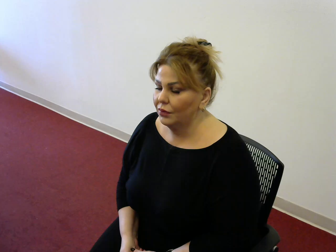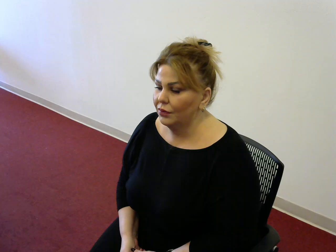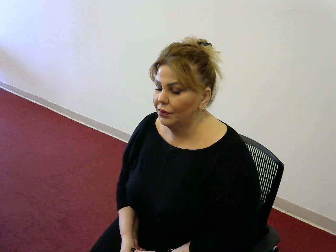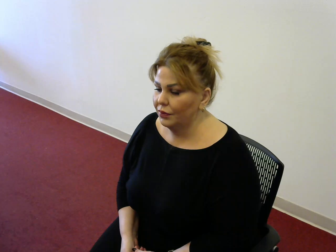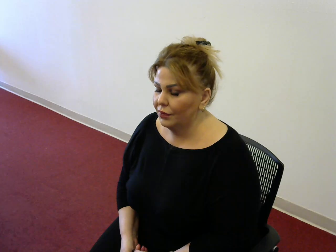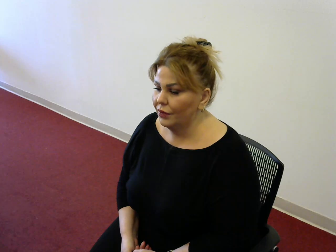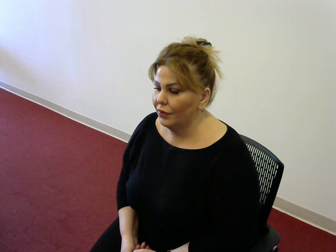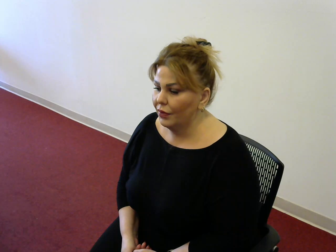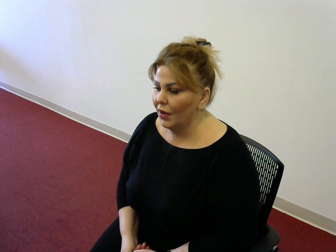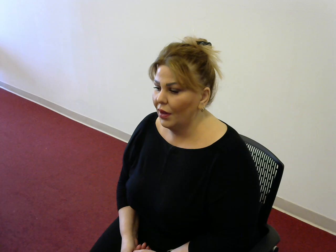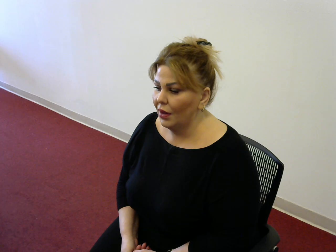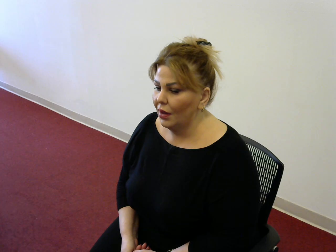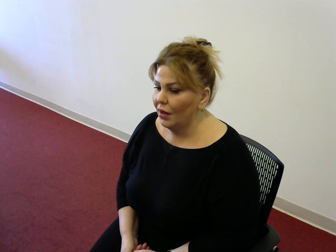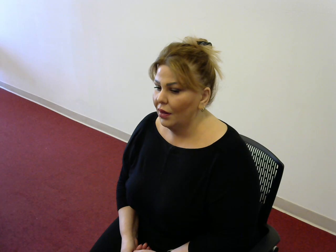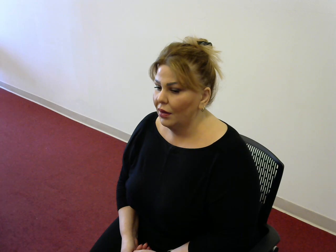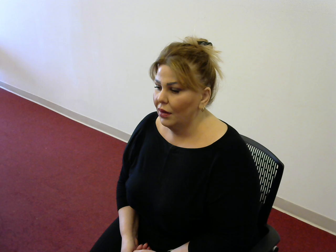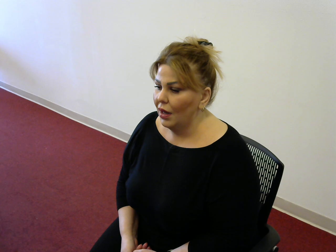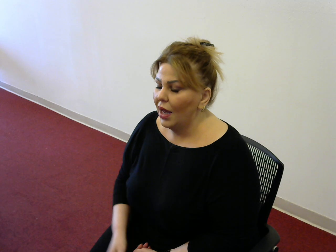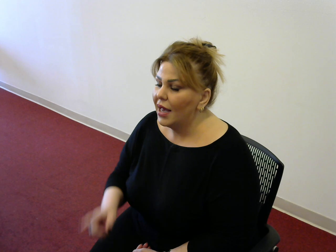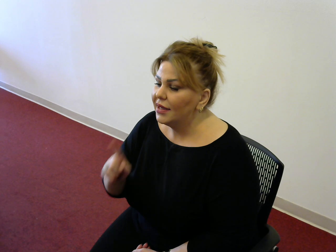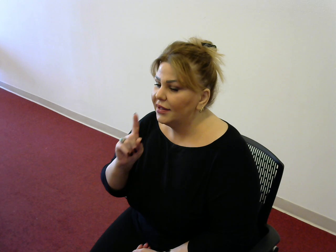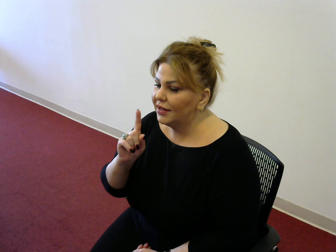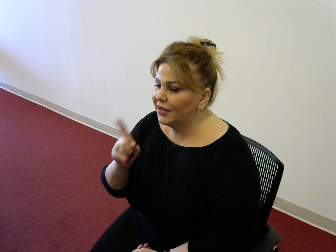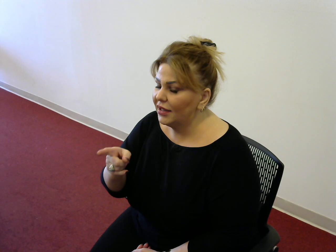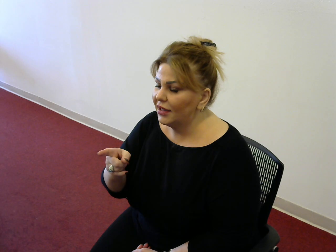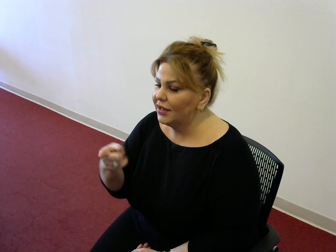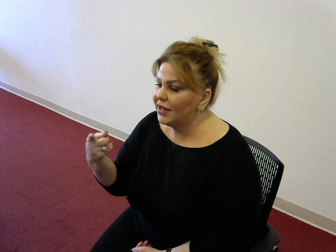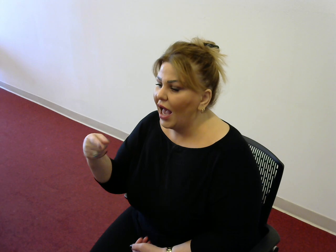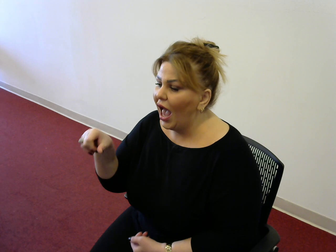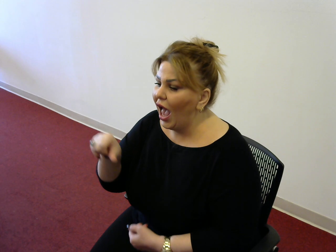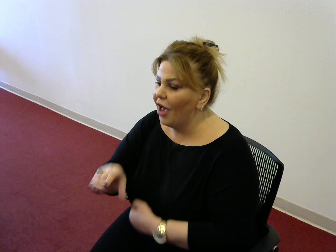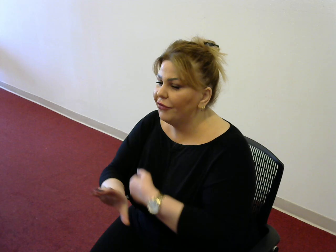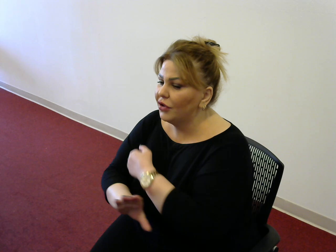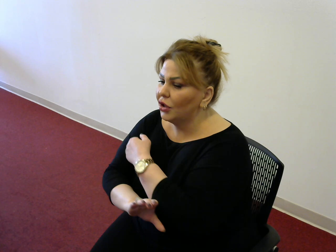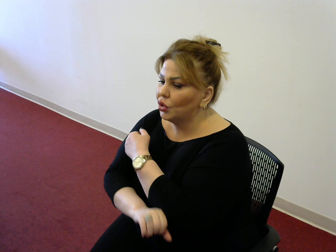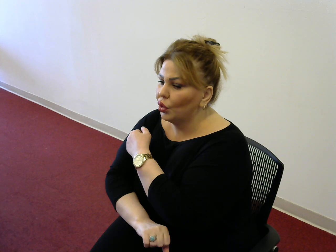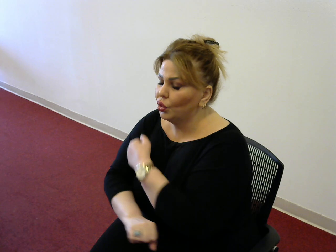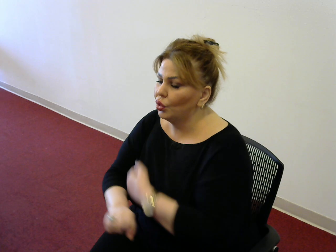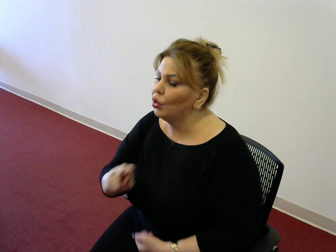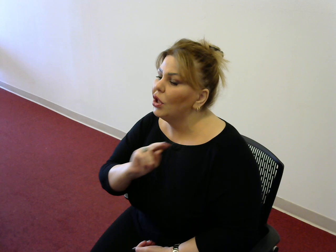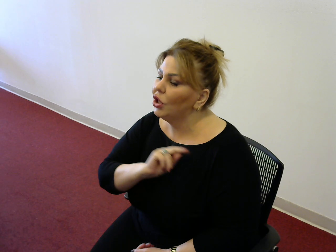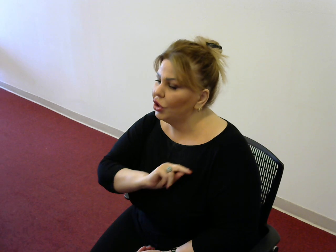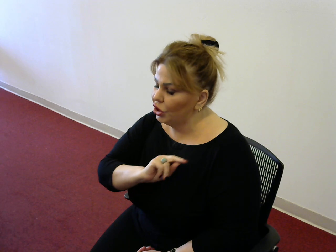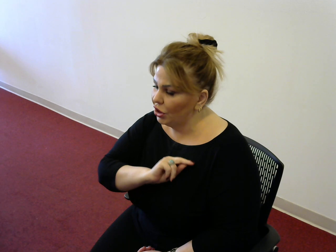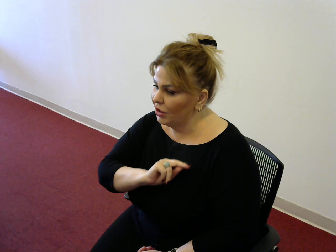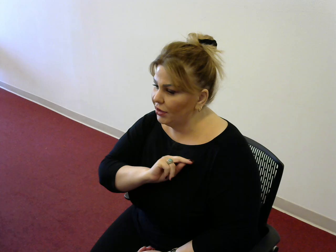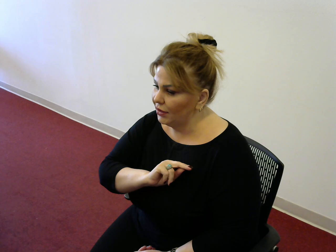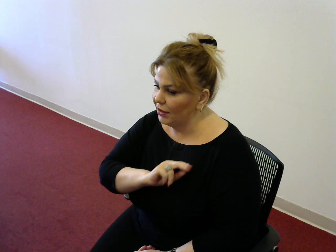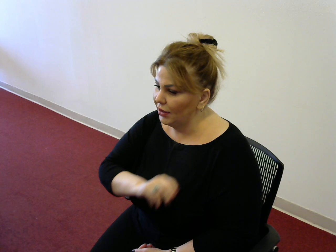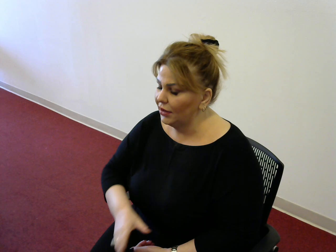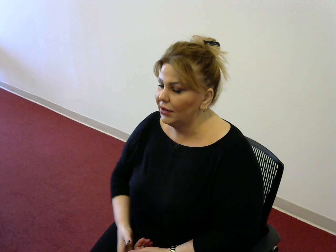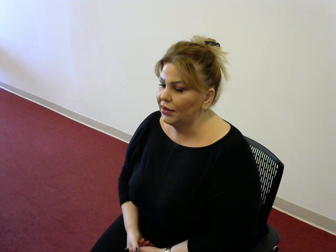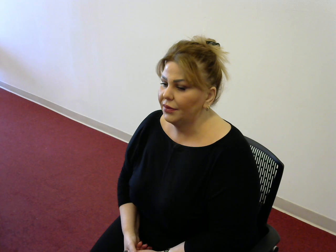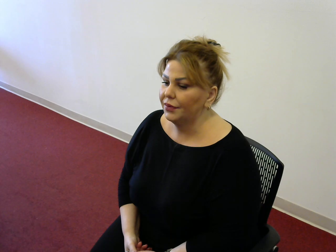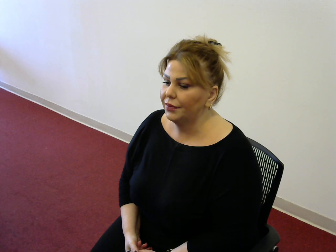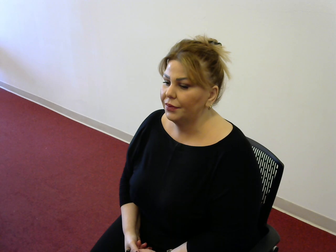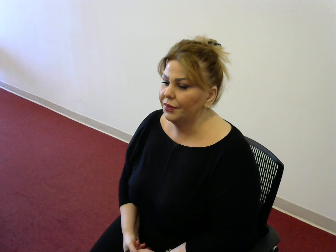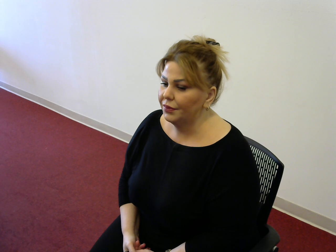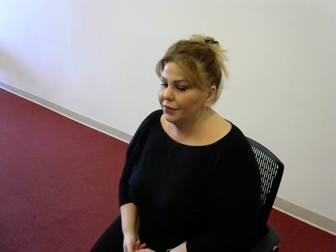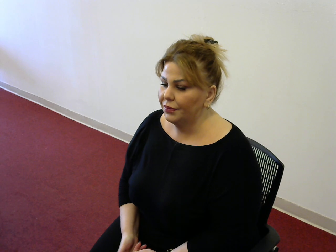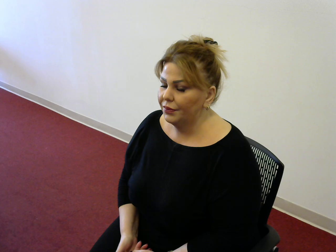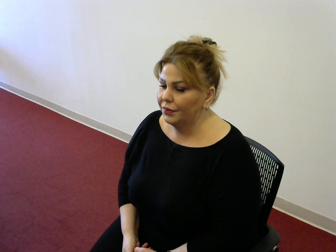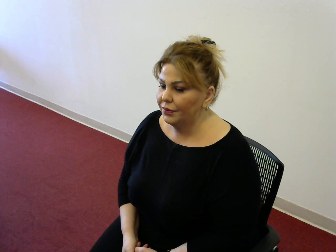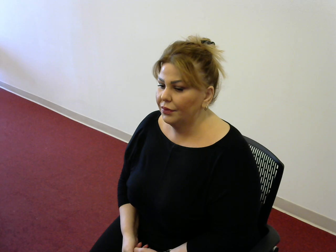Siz həftə sonu işləyirsiz?